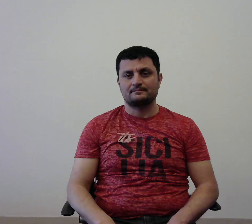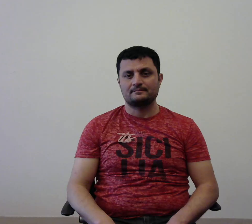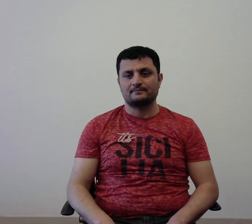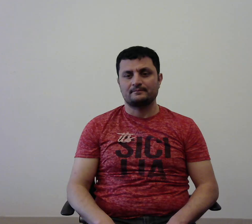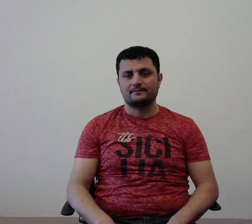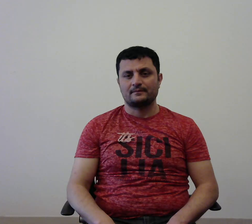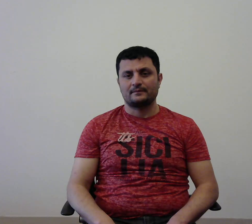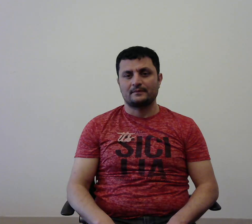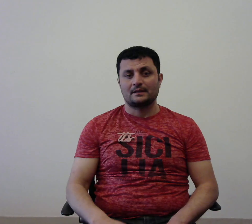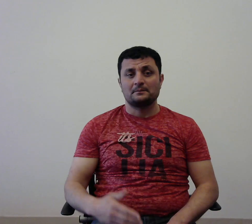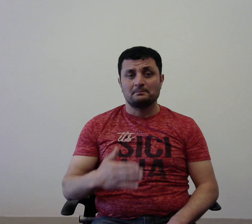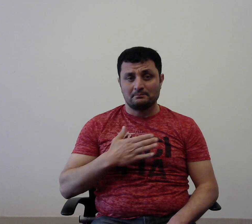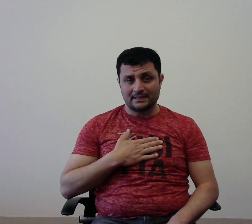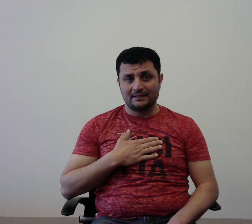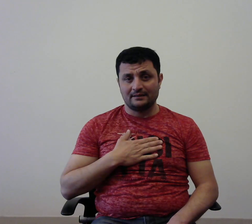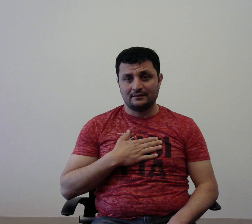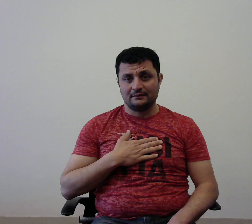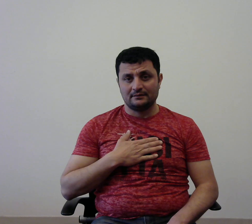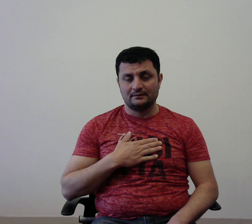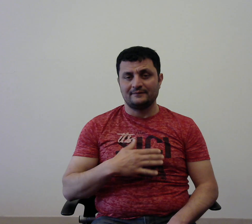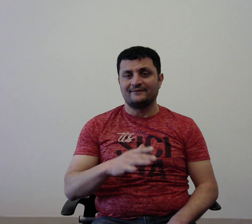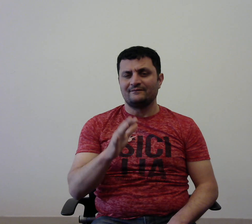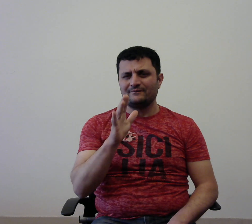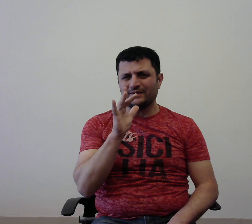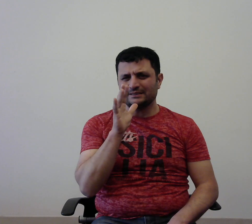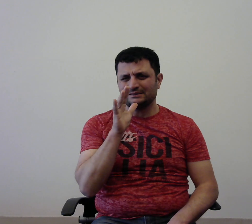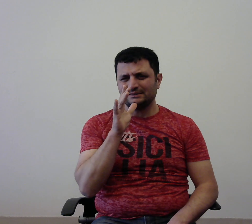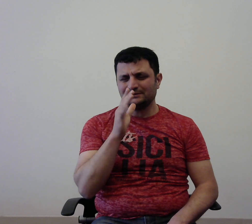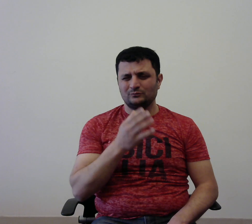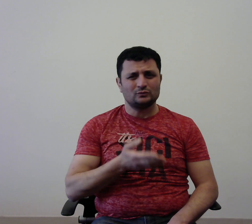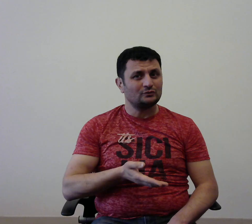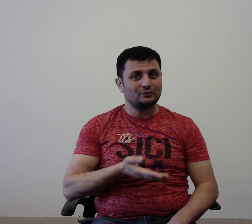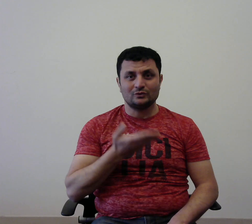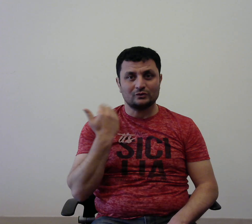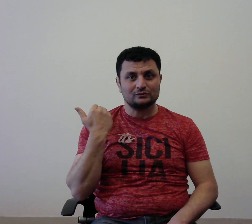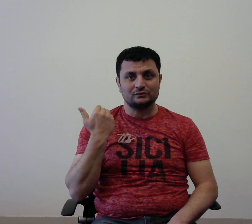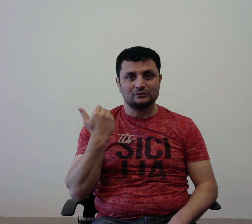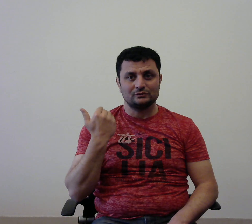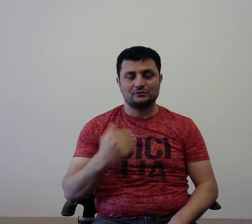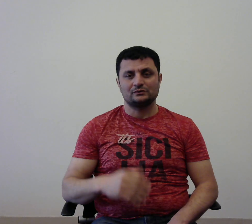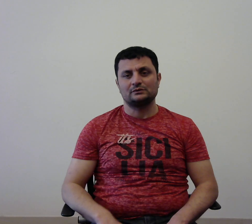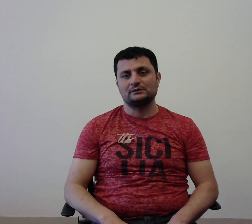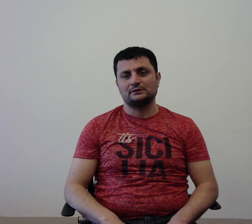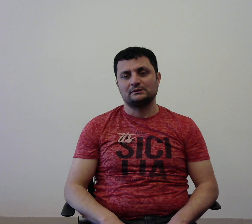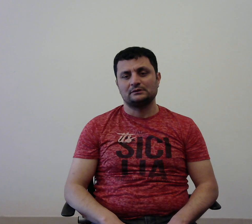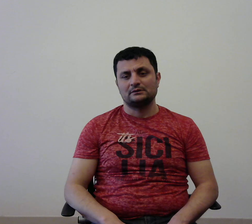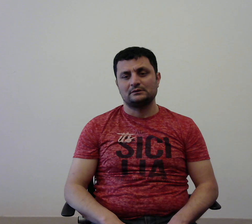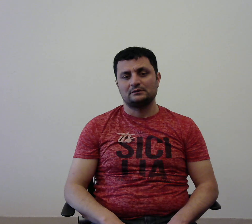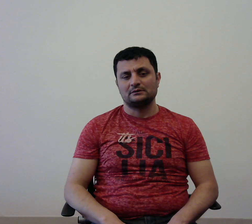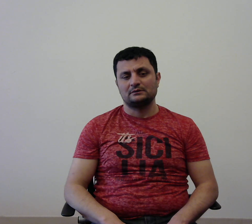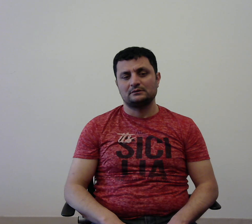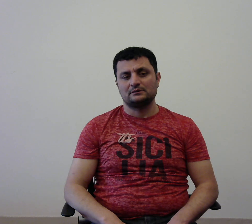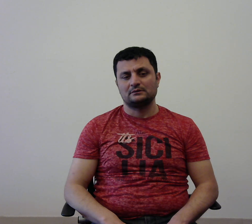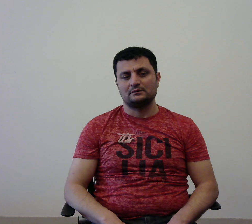Mənim vaxtım yoxdur